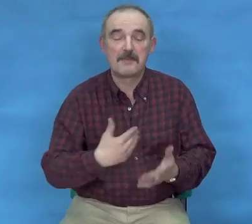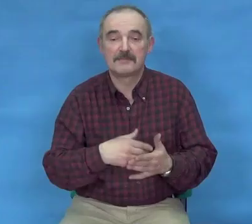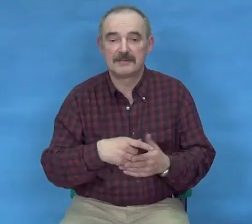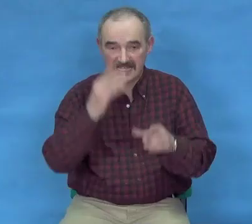Dlaczego to jest?